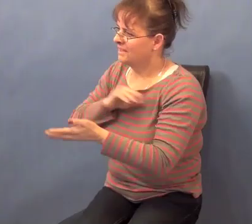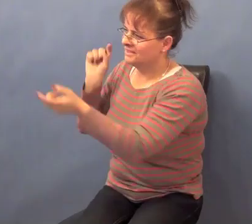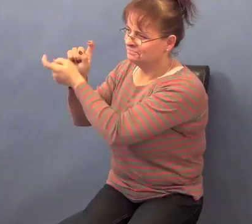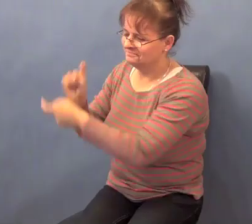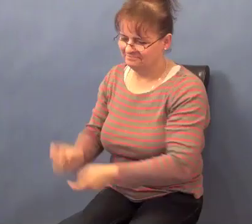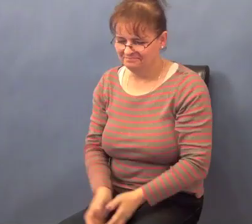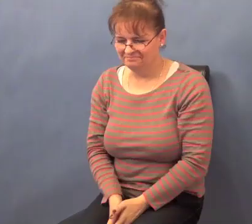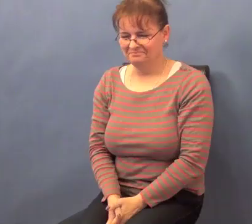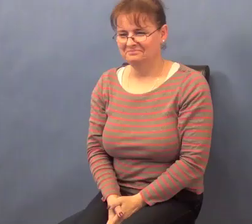To zwrócę się do cmentarza.